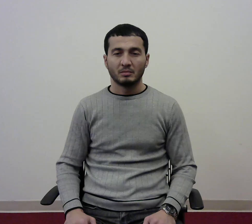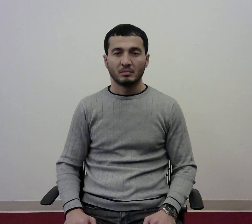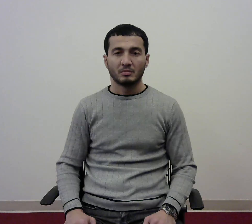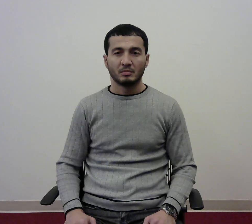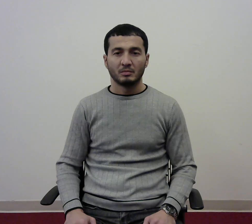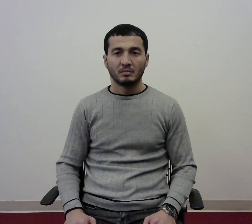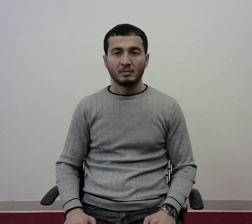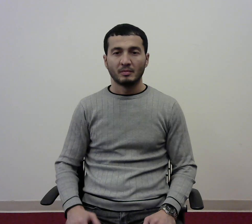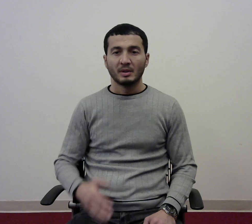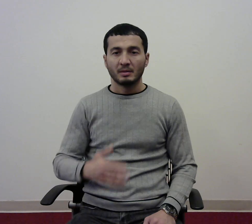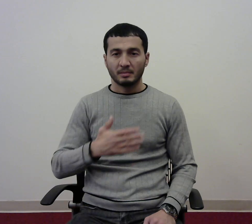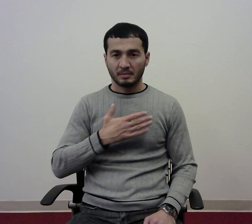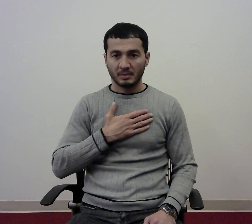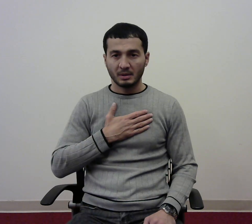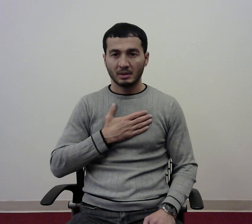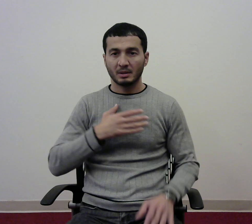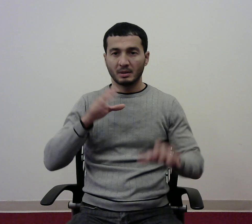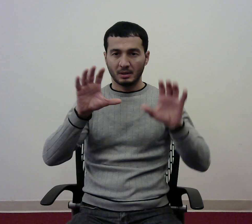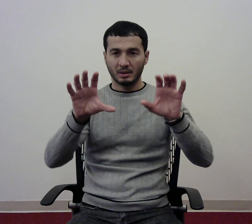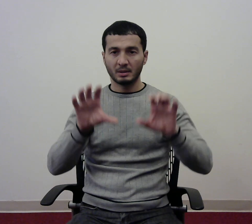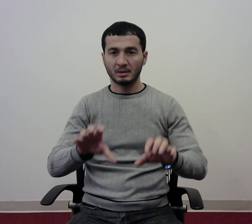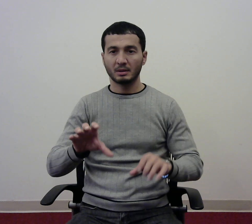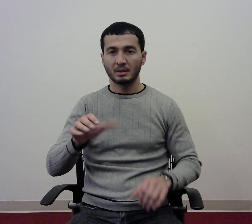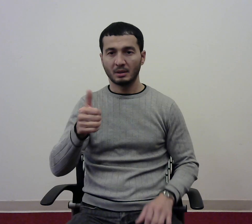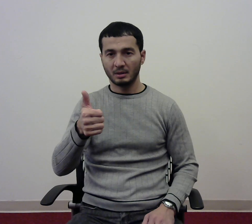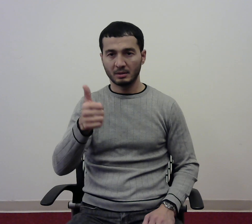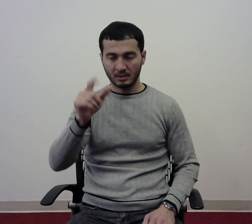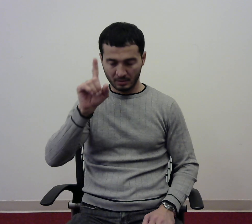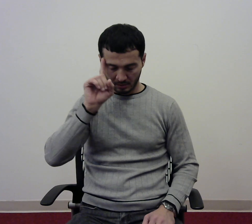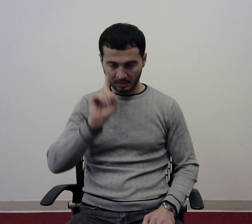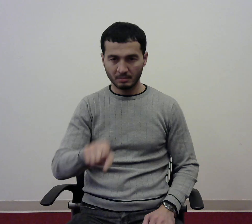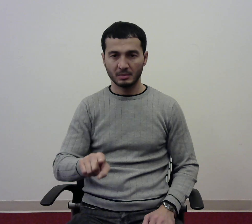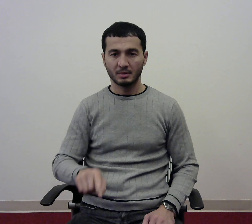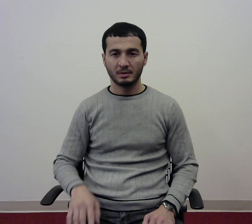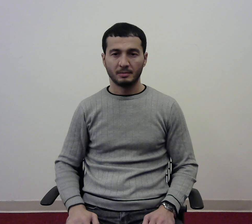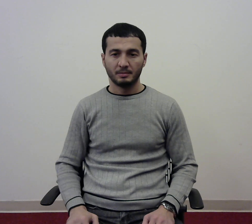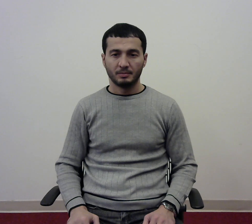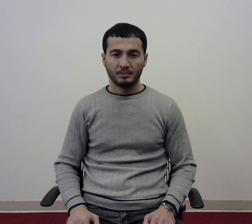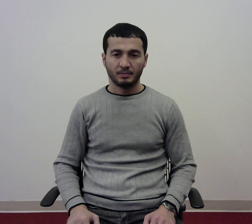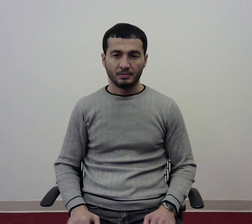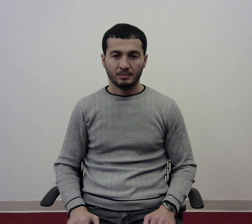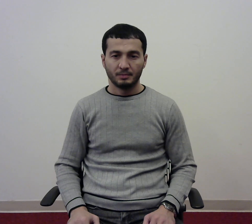Mən qanunvericiliyi yaxşı bilirəm